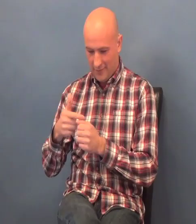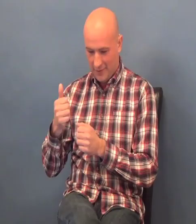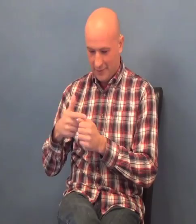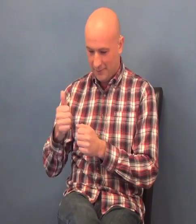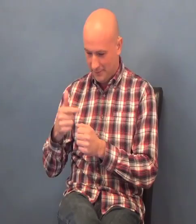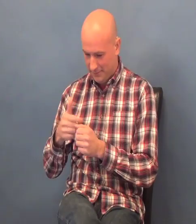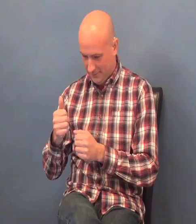Dwudziesty pierwszy, dwudziesty pierwszy.